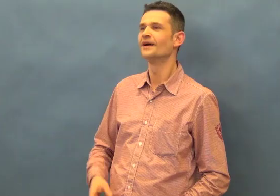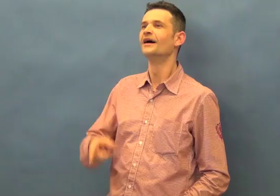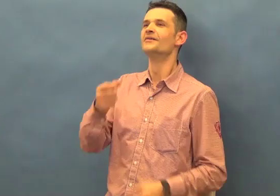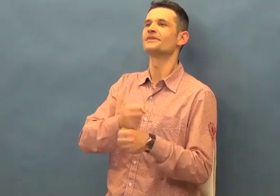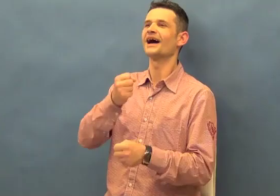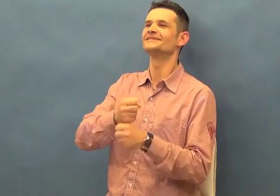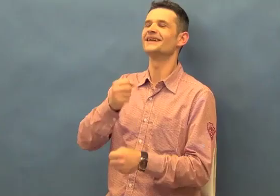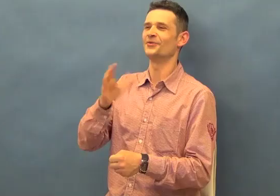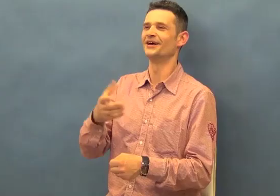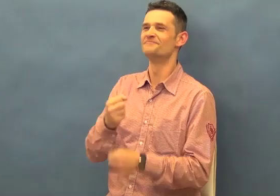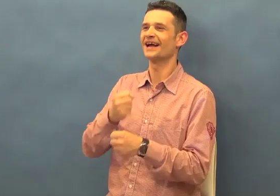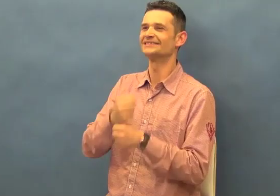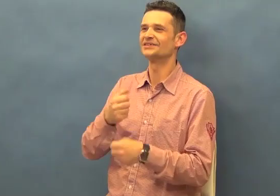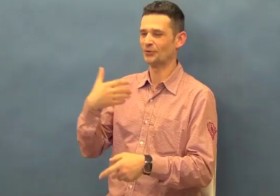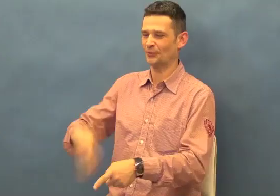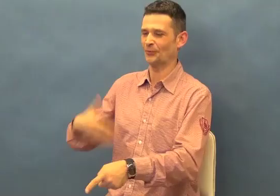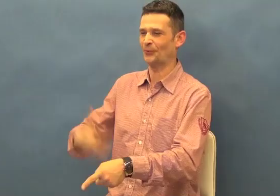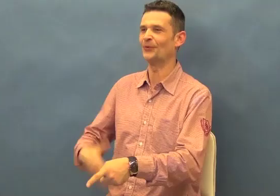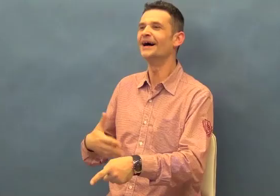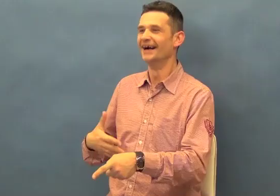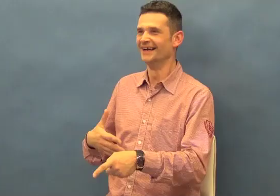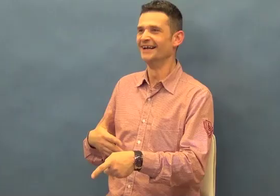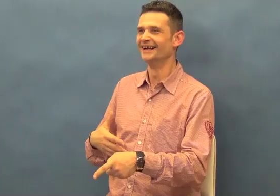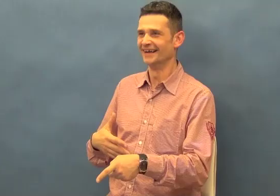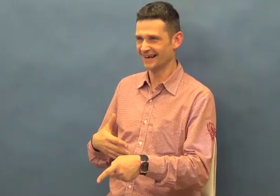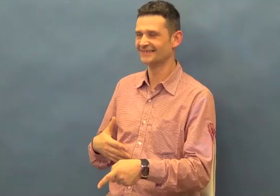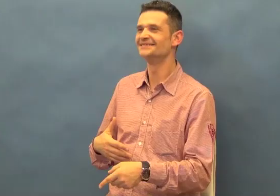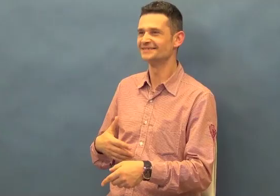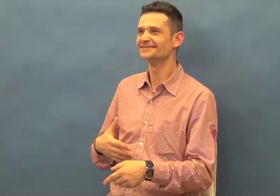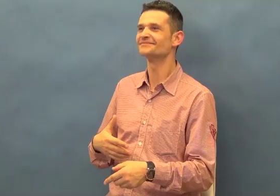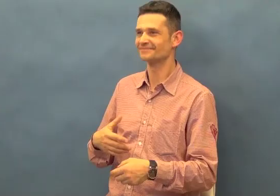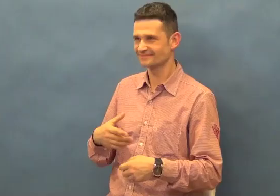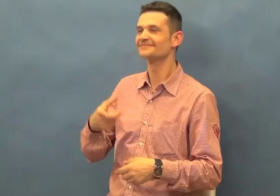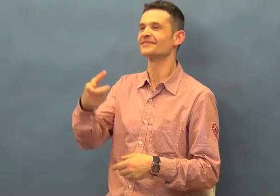Praca, w skrócie praca - łał.